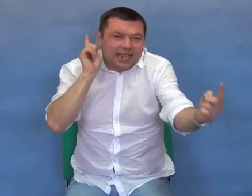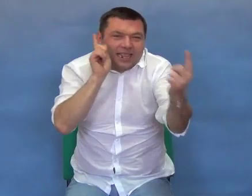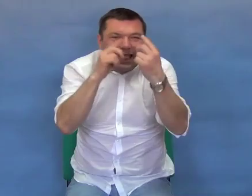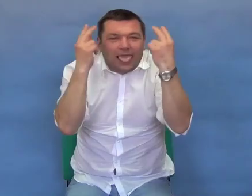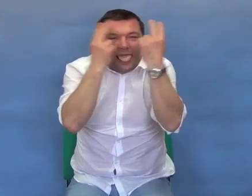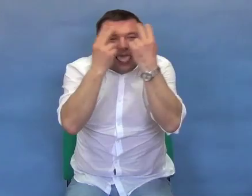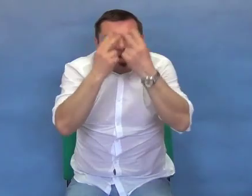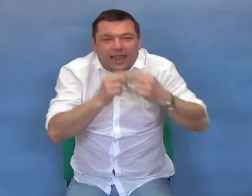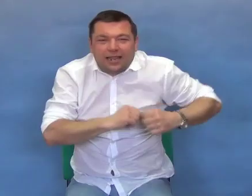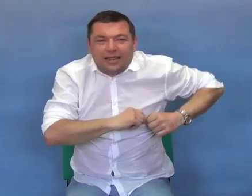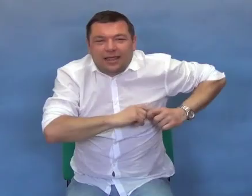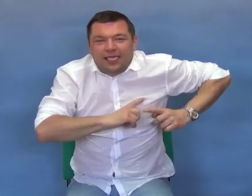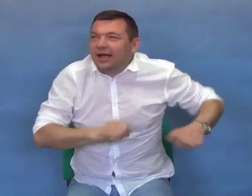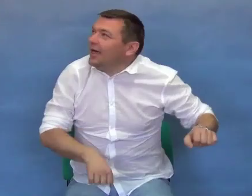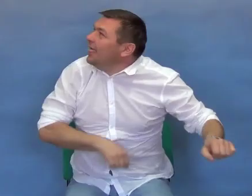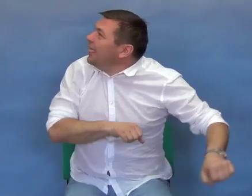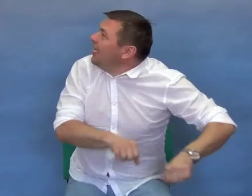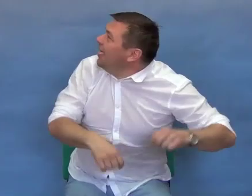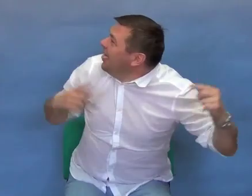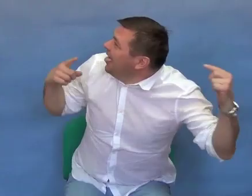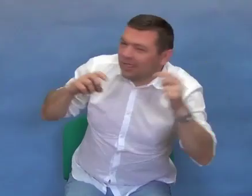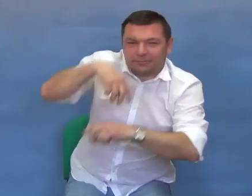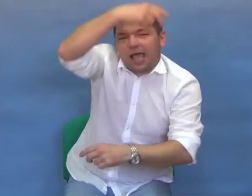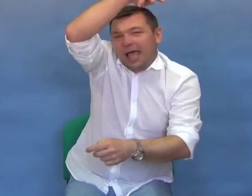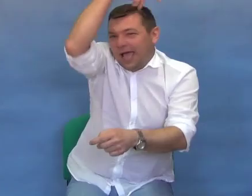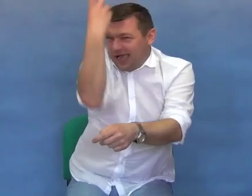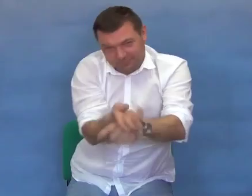Chłopak, zauroczony, zagapia się i przewraca. Spada z roweru.